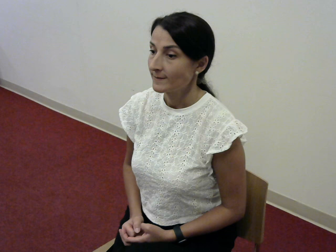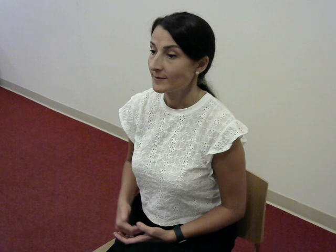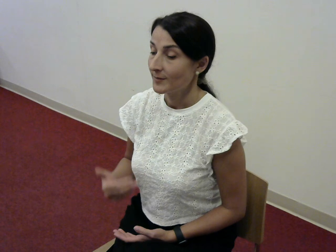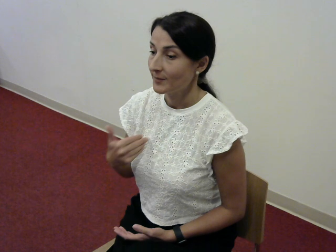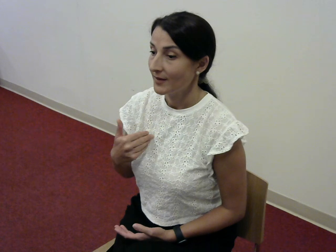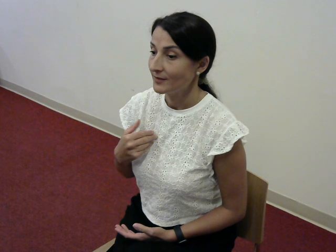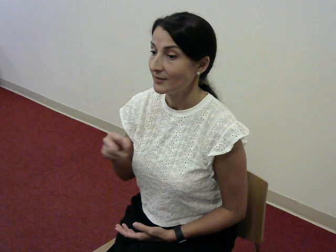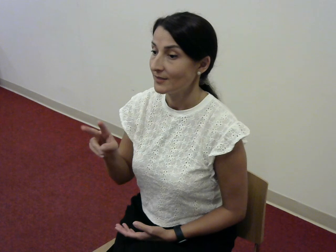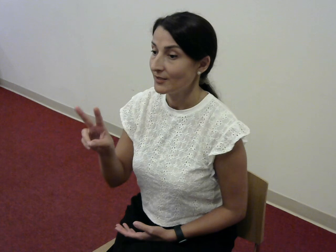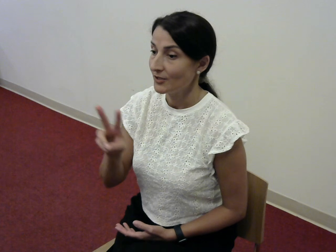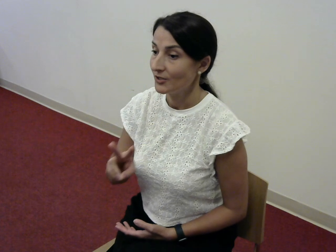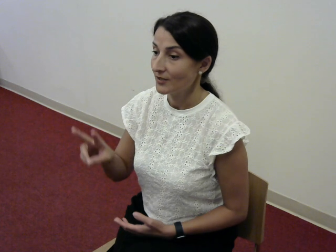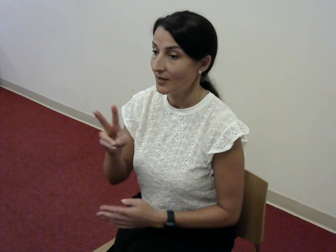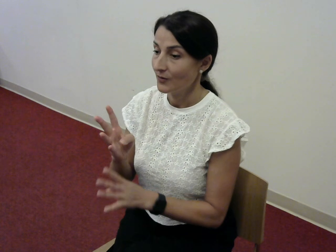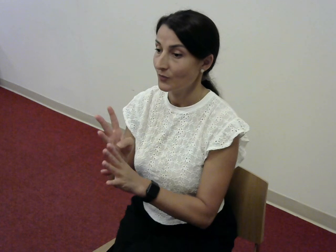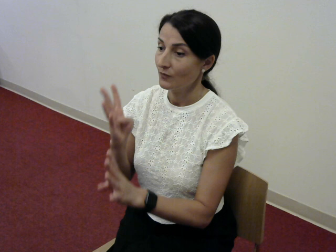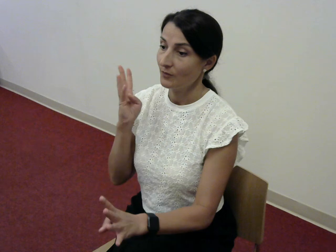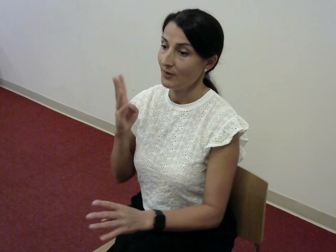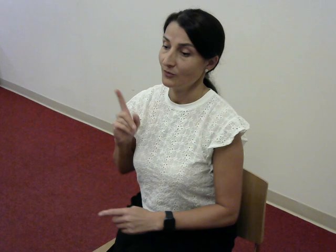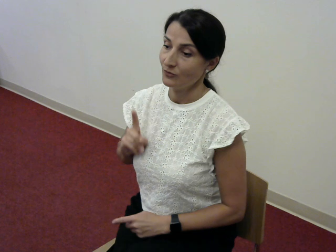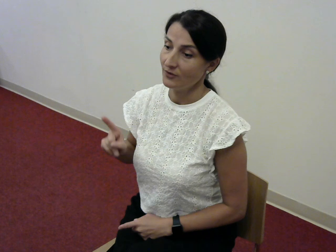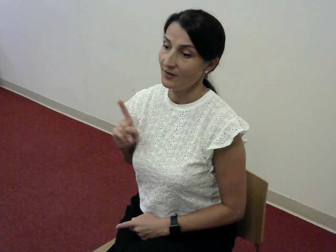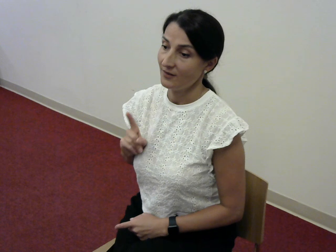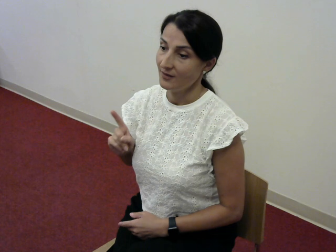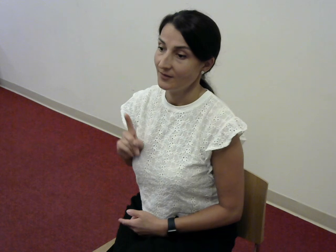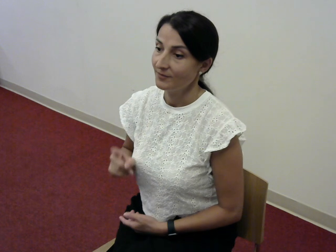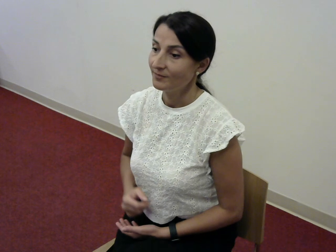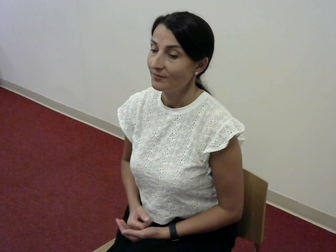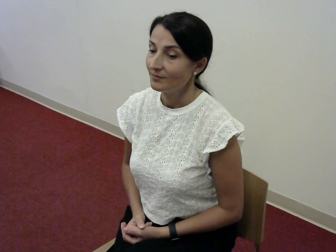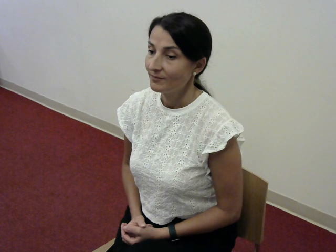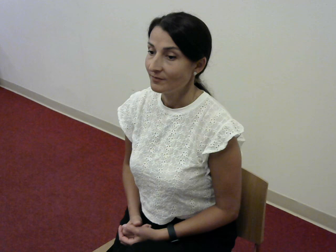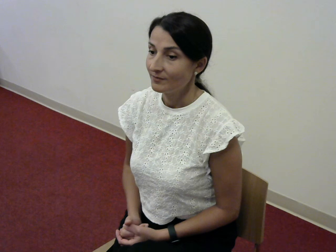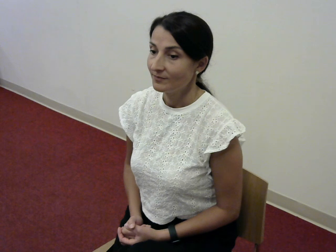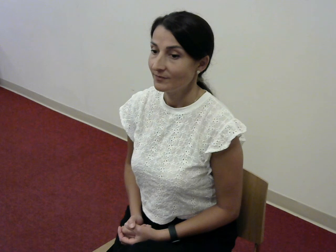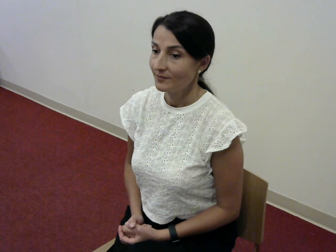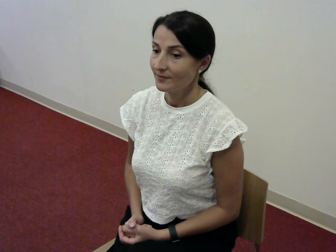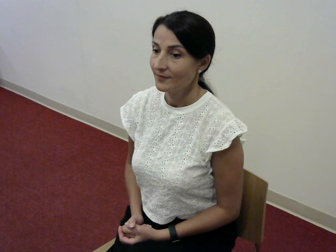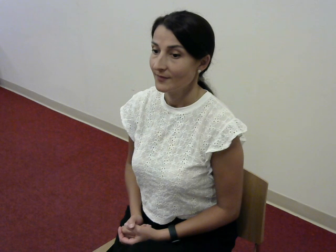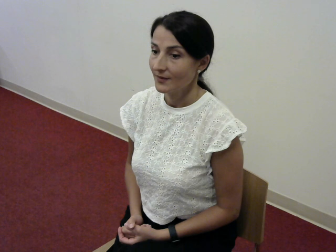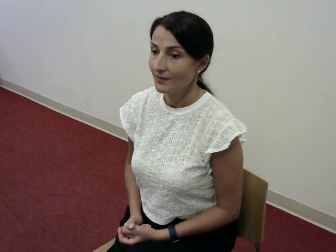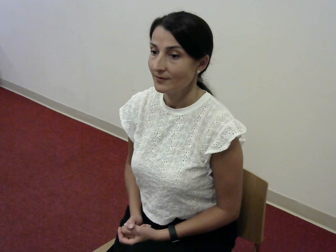Mən iki saatdır növbədə gözləyirəm